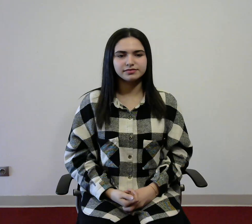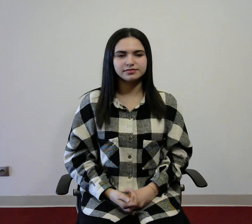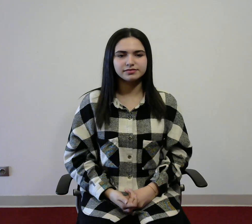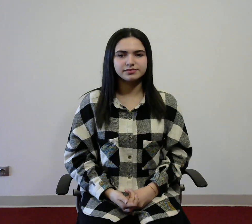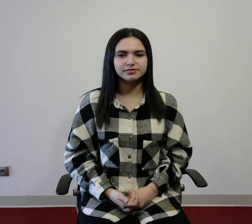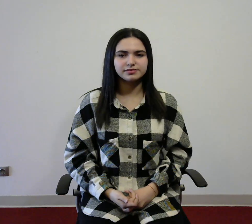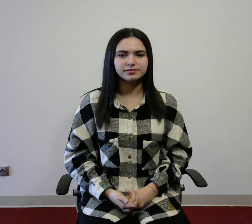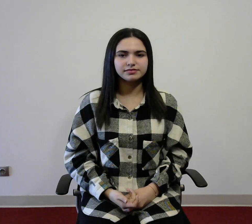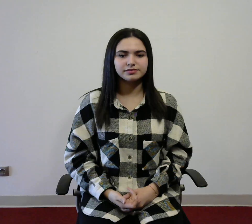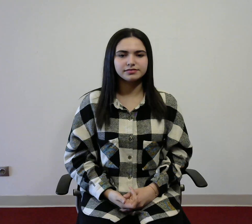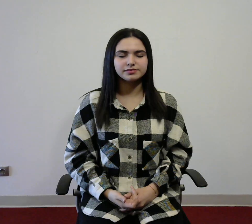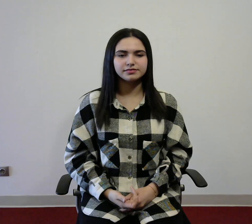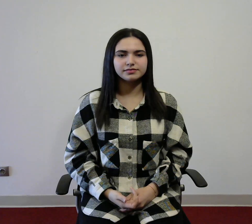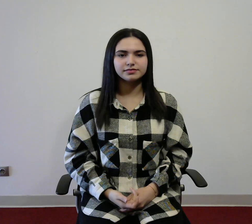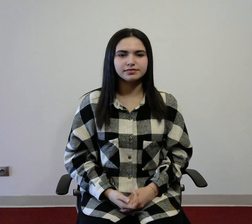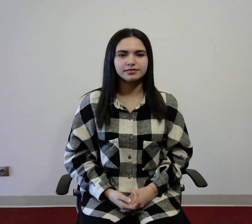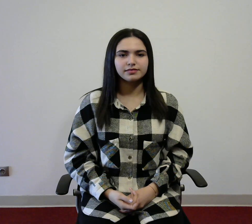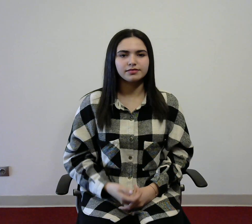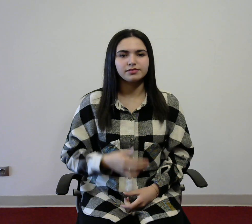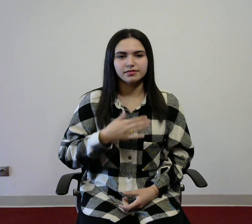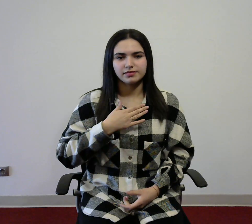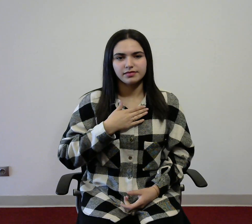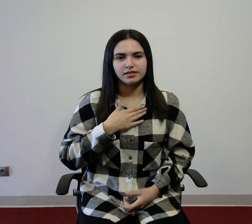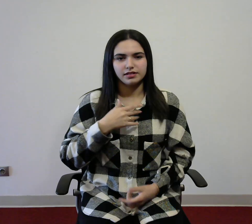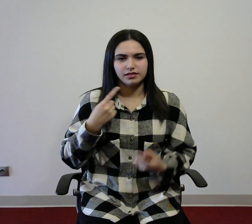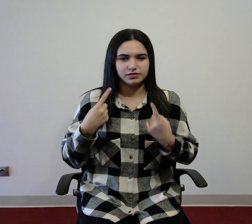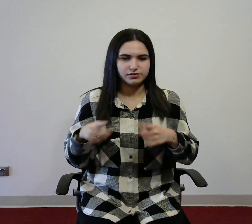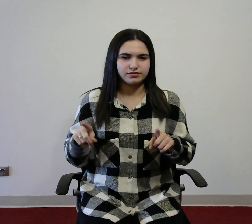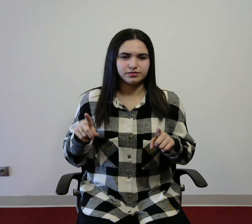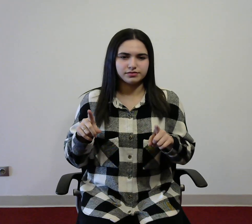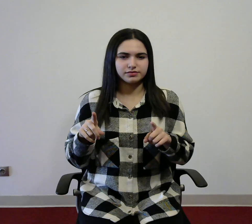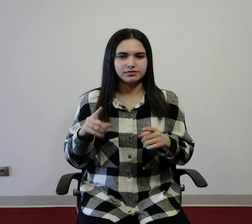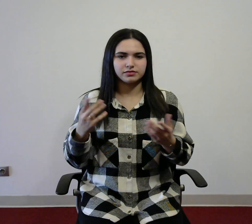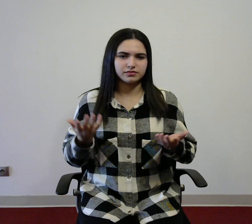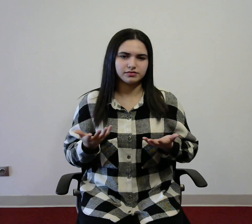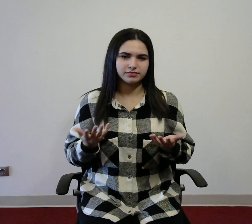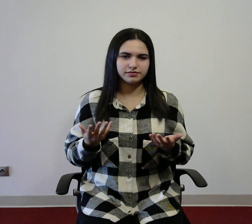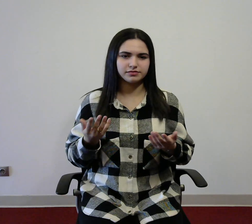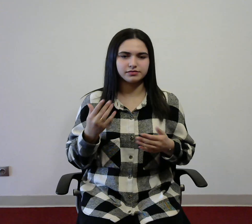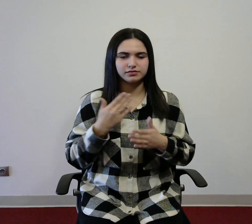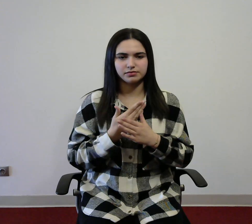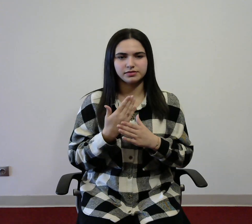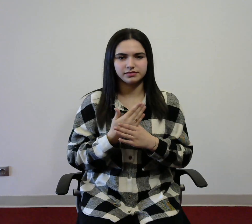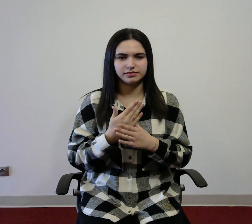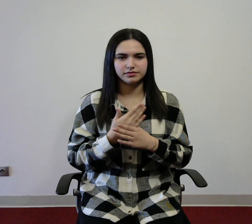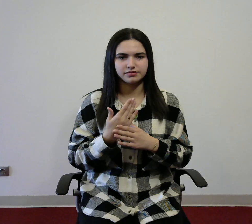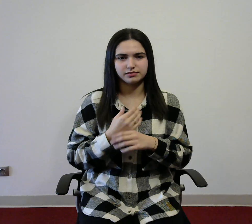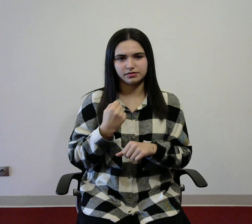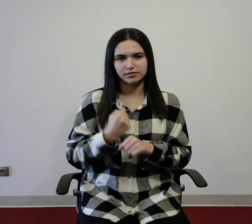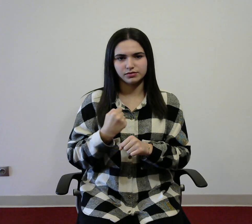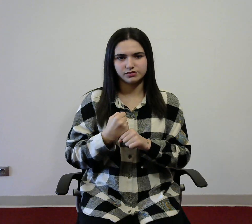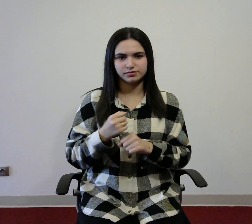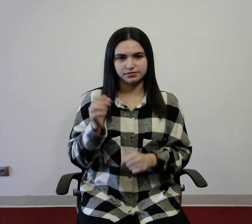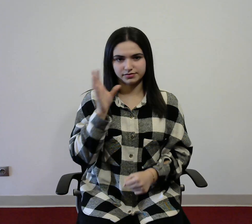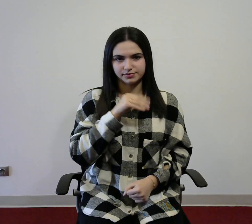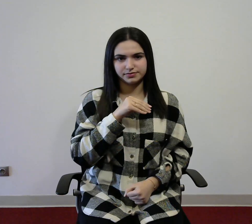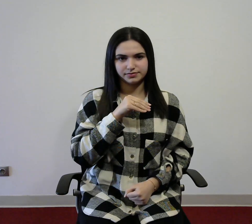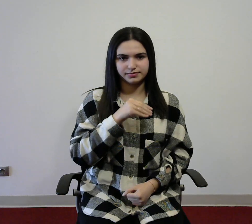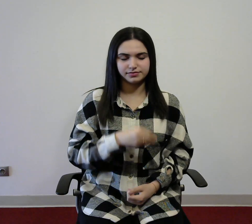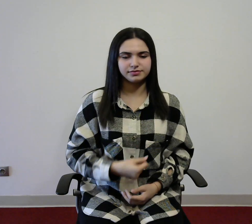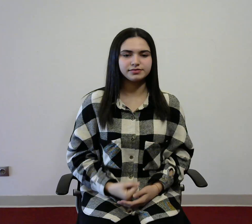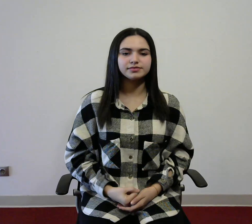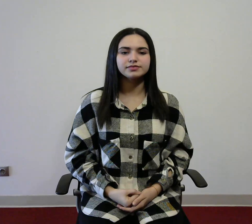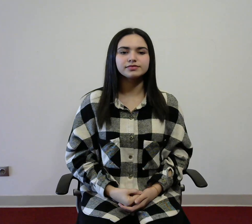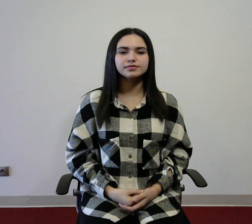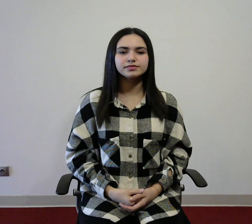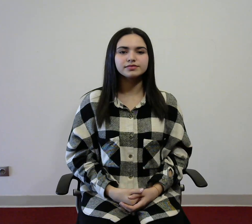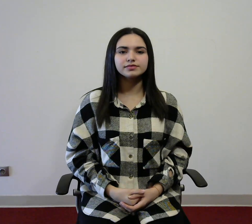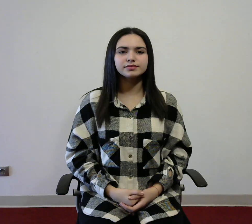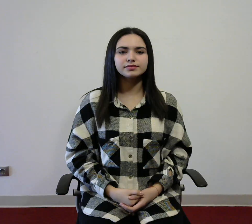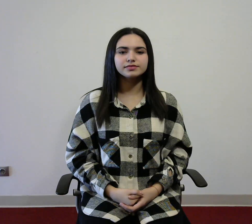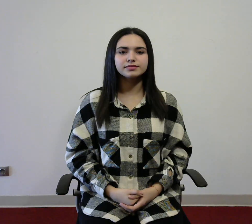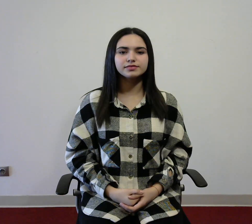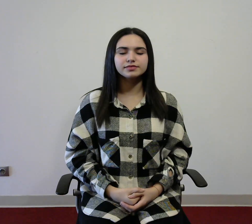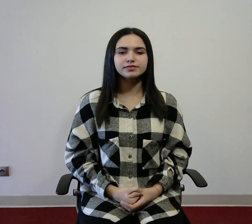Mənə başqa hansı köməkliyi edə bilərsiniz?